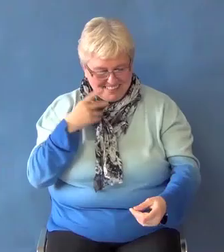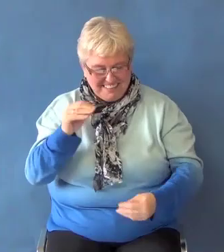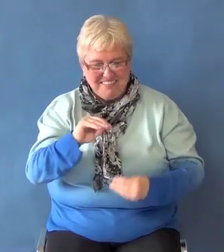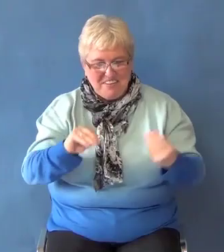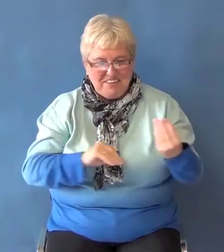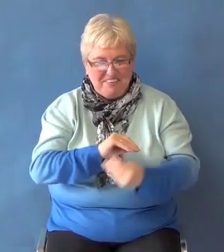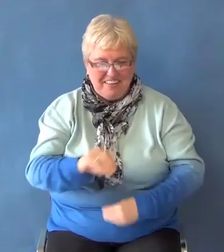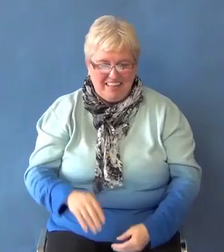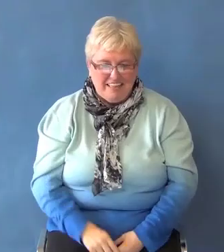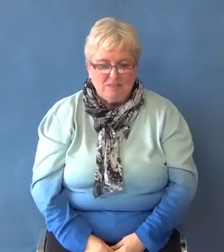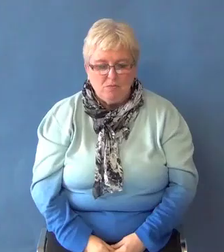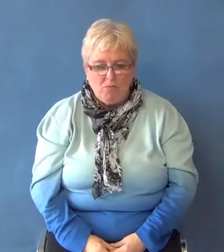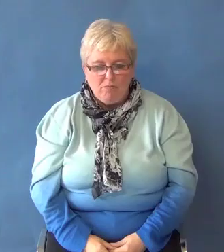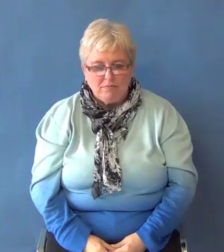Widzę, lepiej pozmieniać.